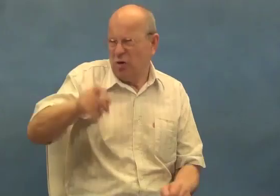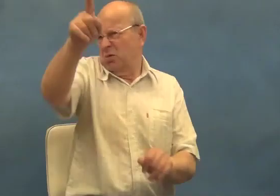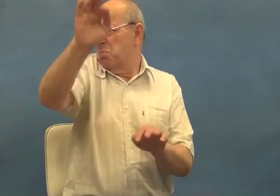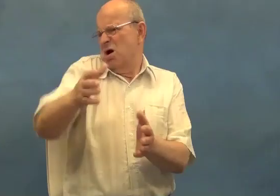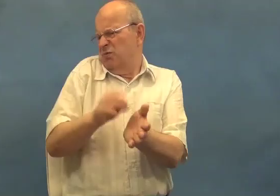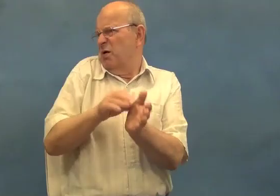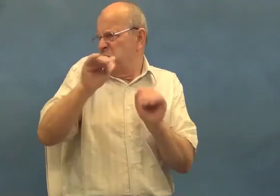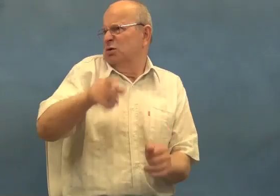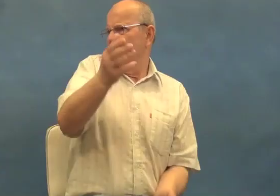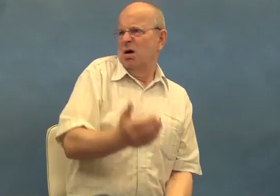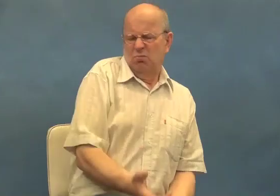Można tam, jeśli to coś zwykłego!